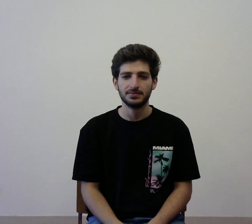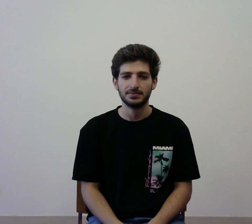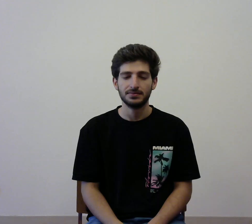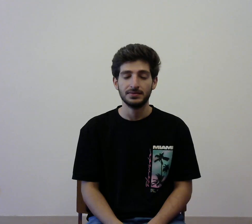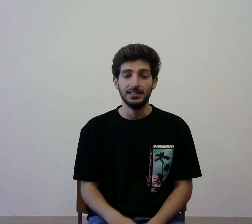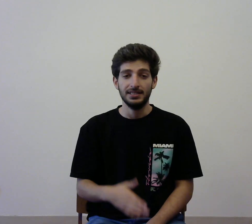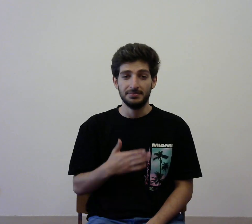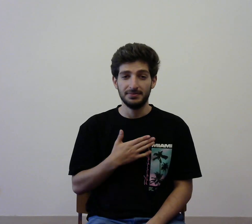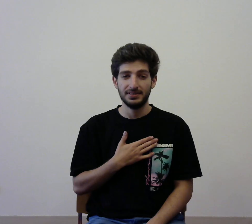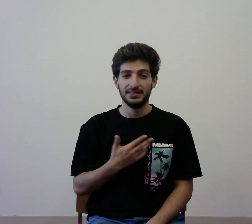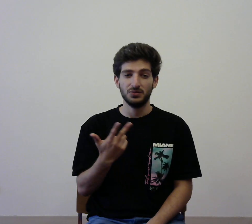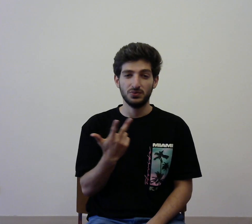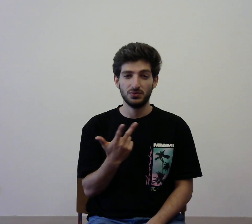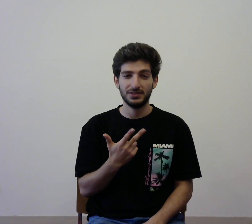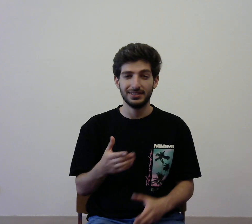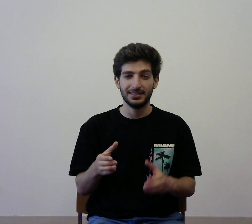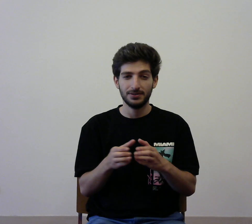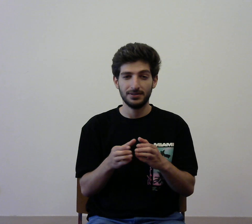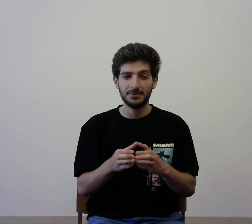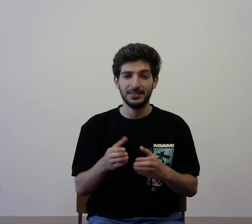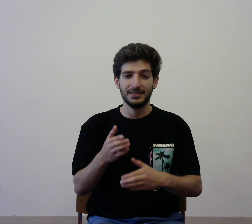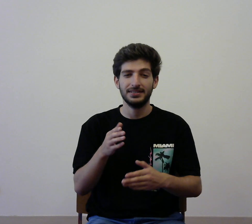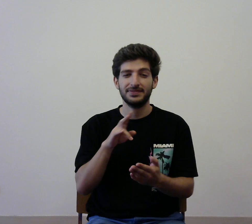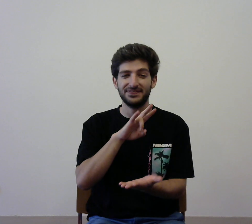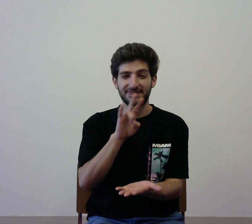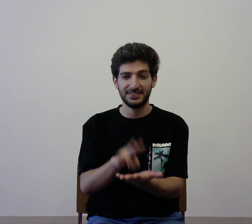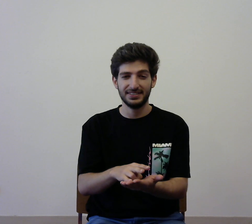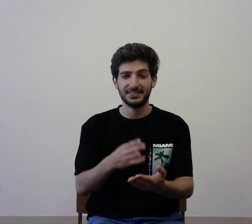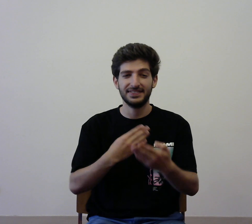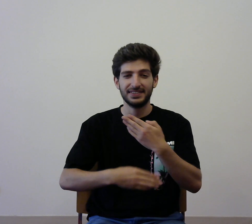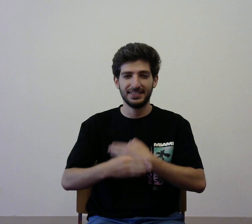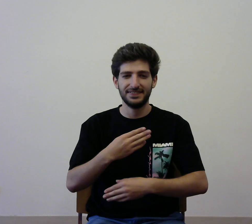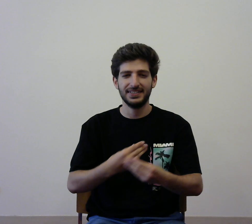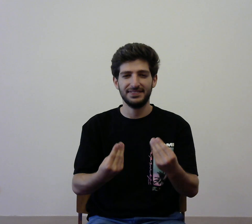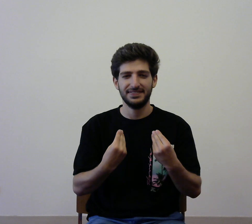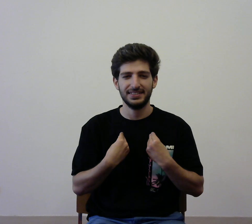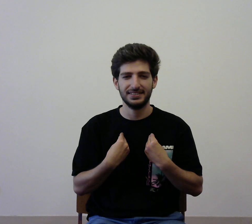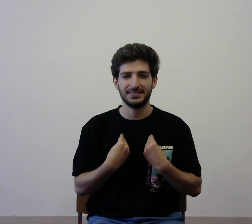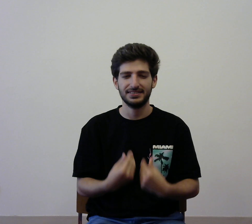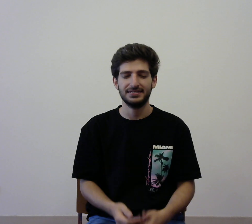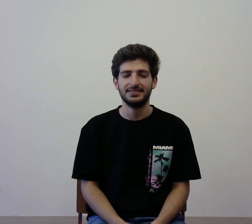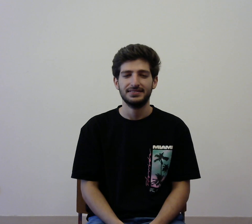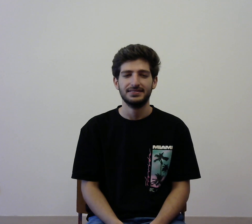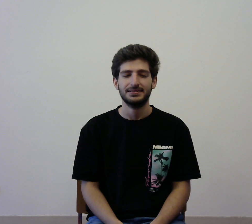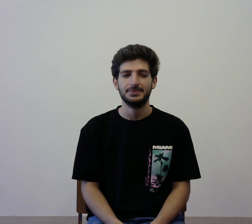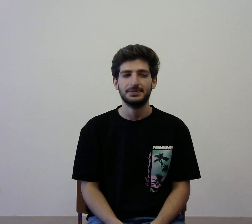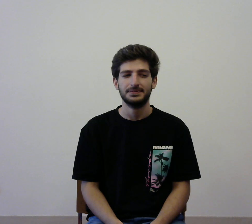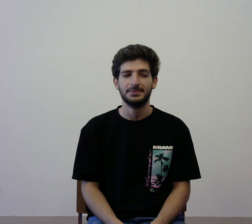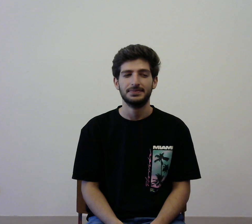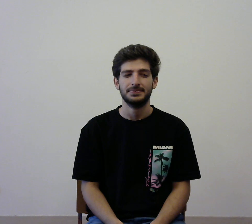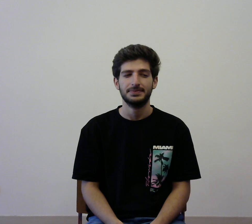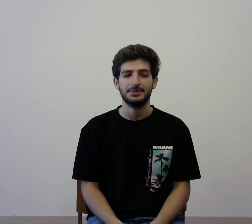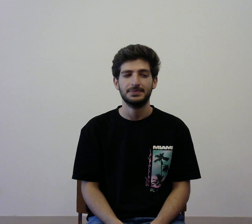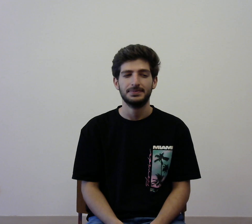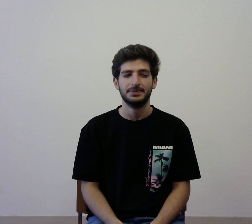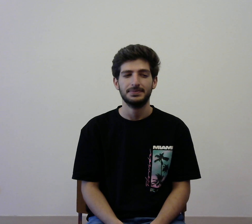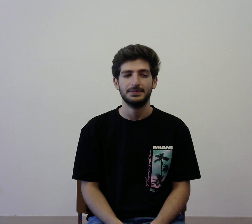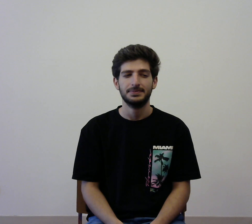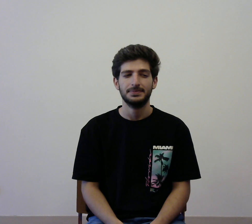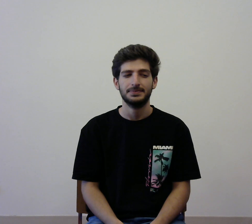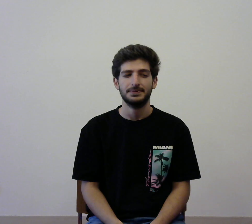Mənə III dərəcə müddətsiz əlillik verilib